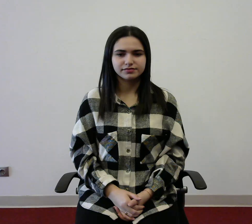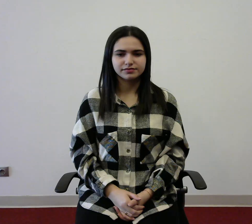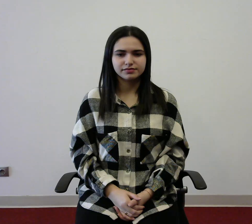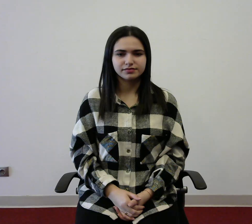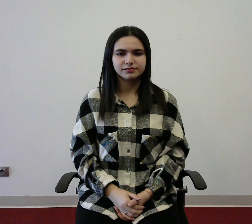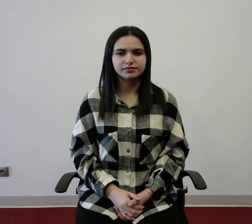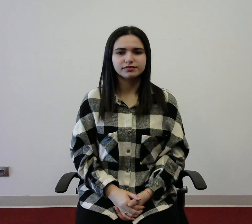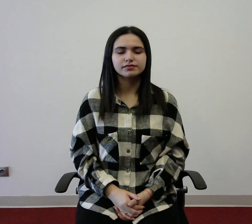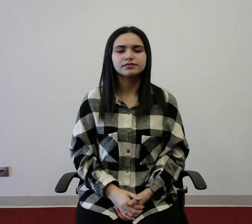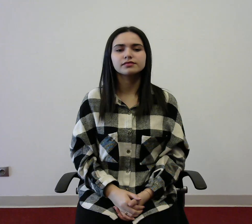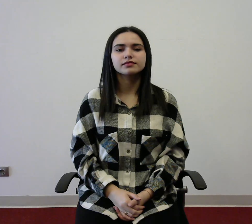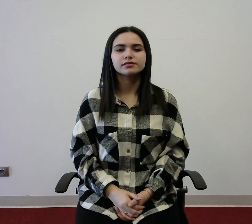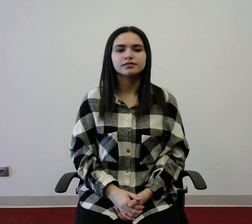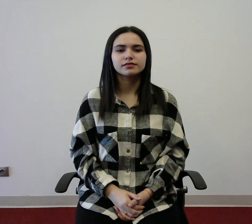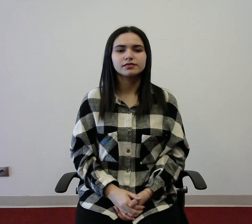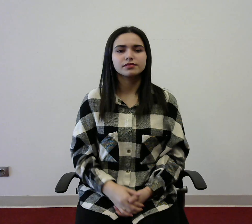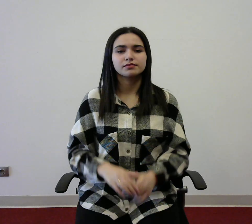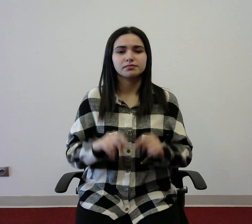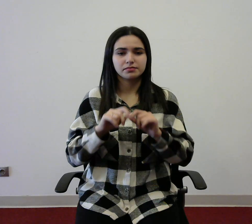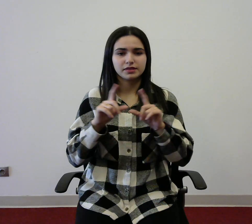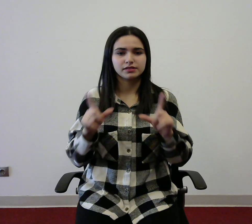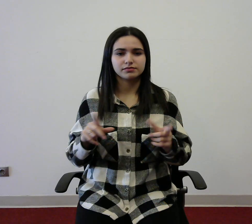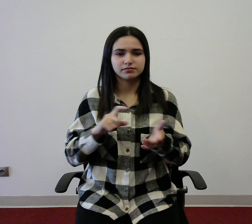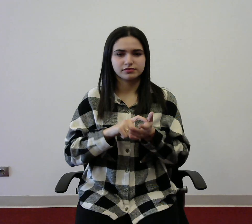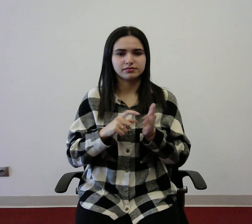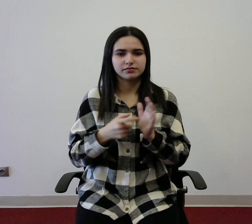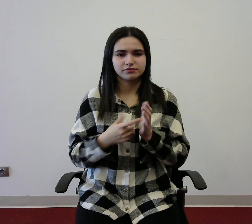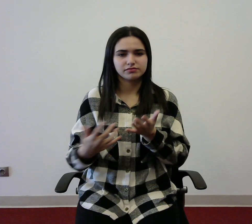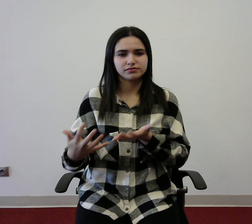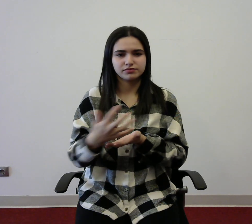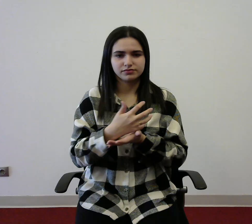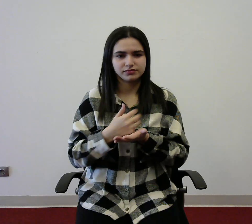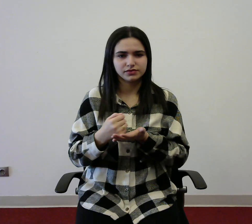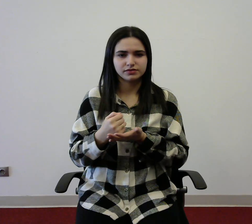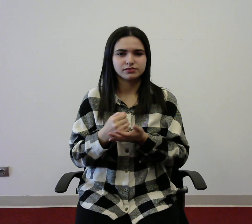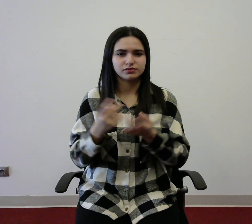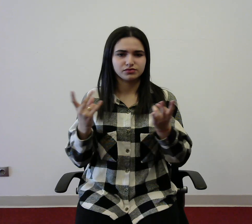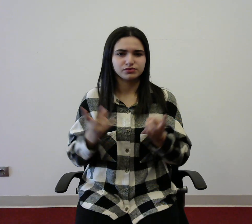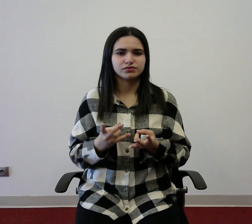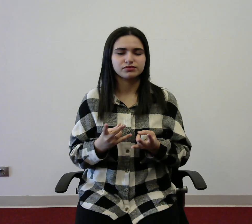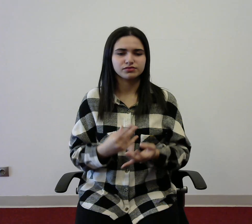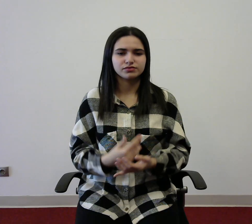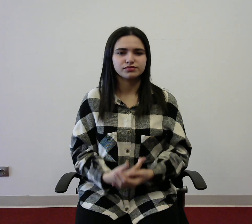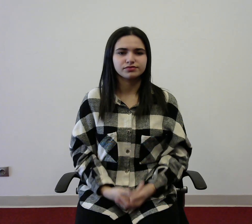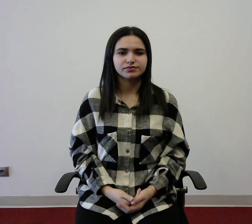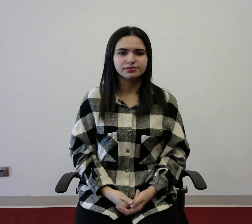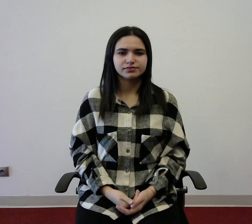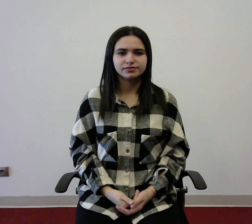Məktəbdə otaqları yığışdırmaq lazımdır